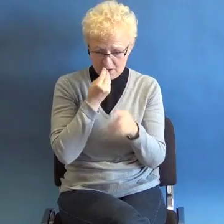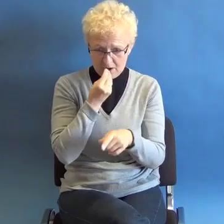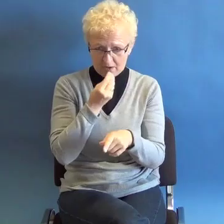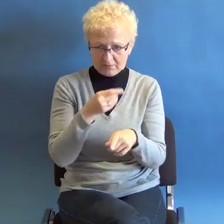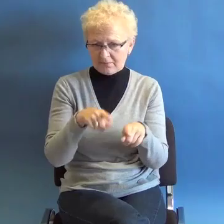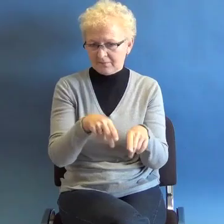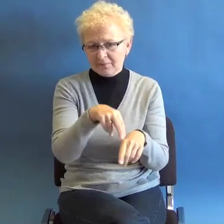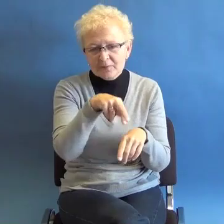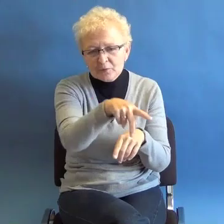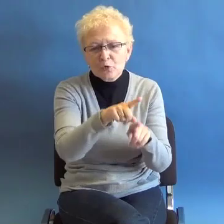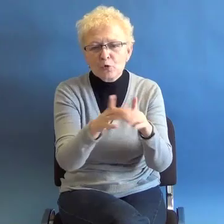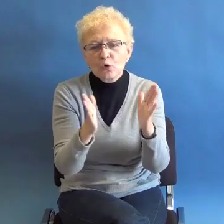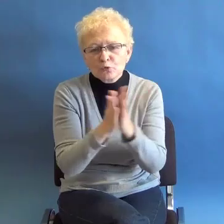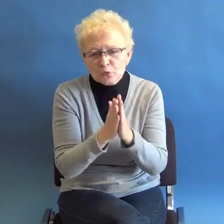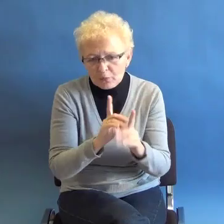Jak idzie się do kościoła - nie wolno.